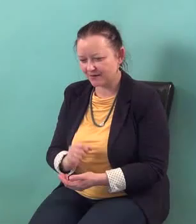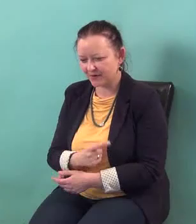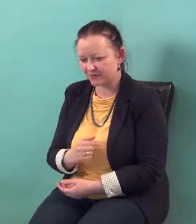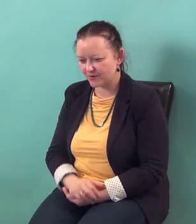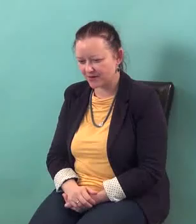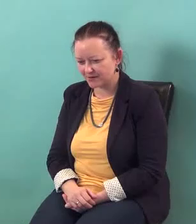Nie pasuje.